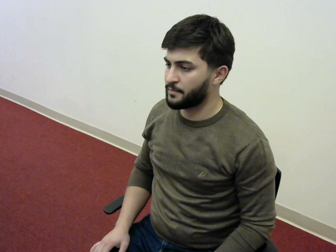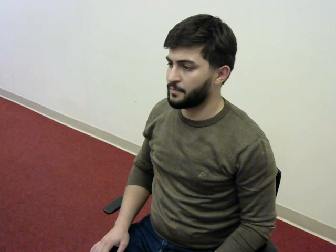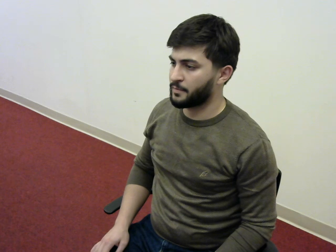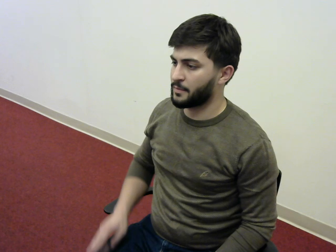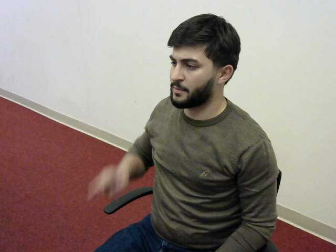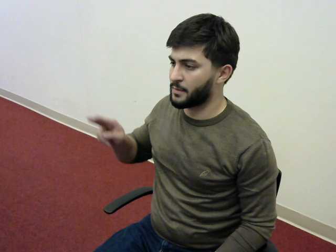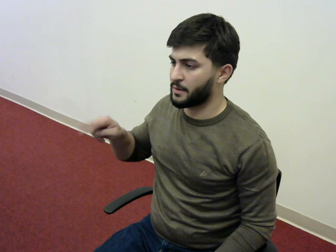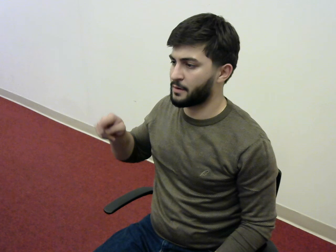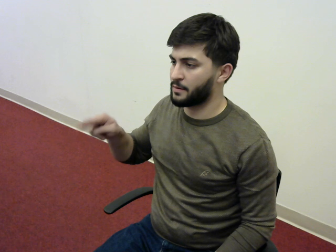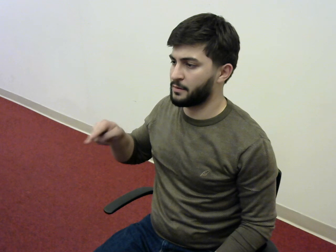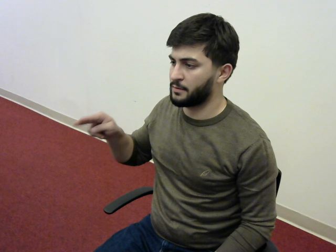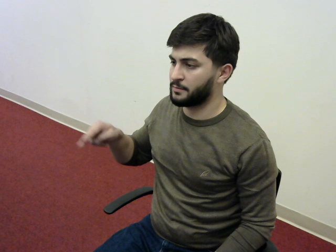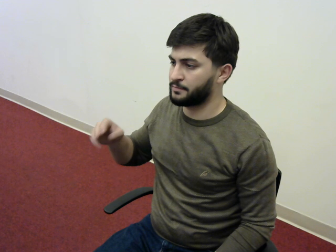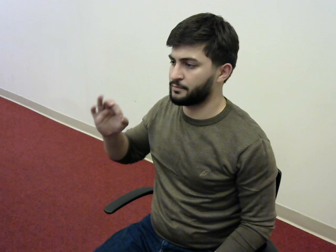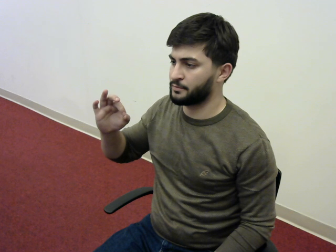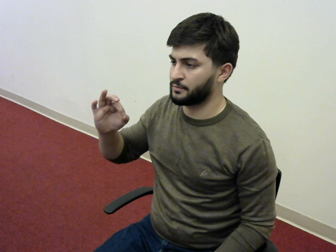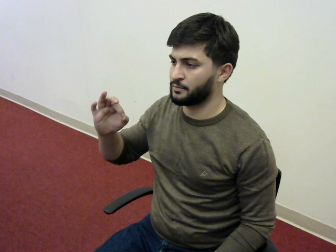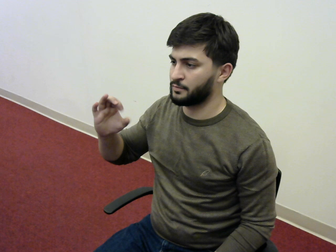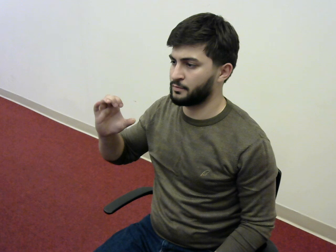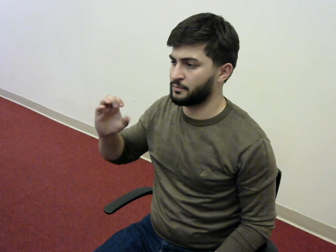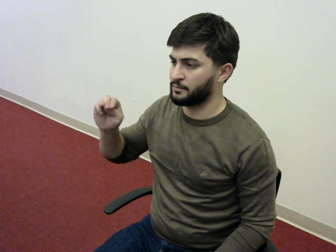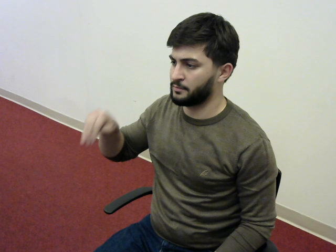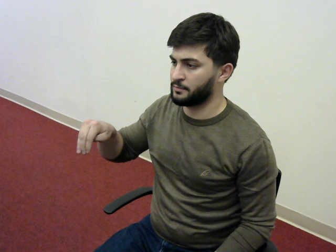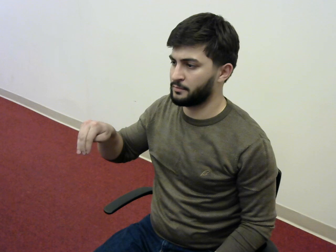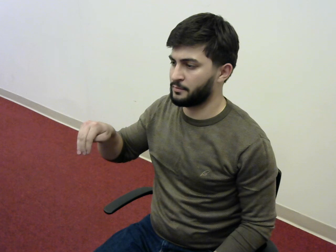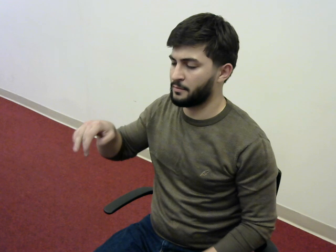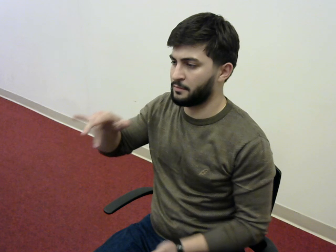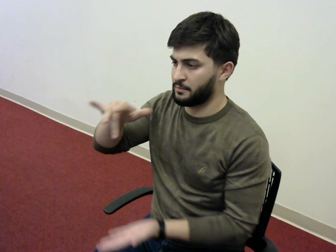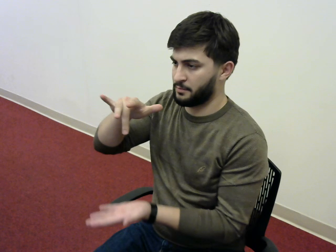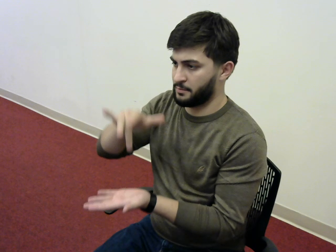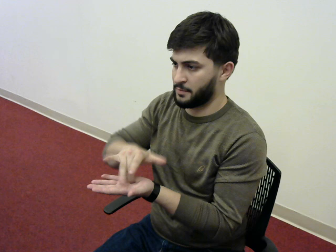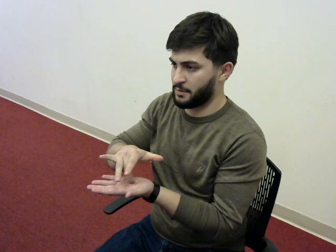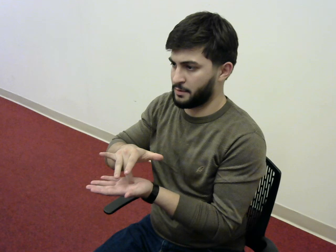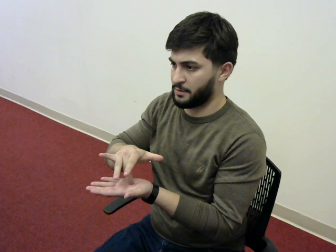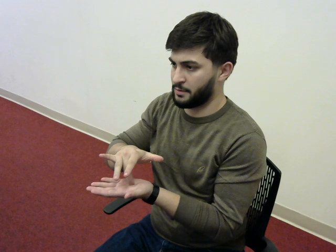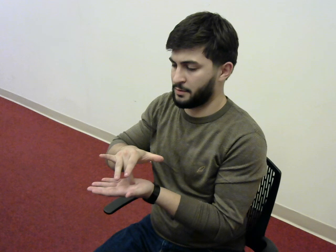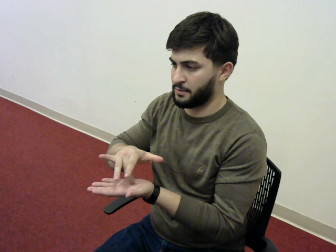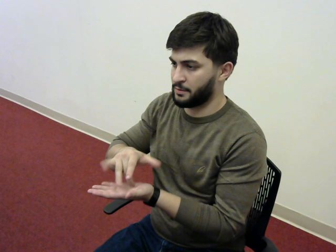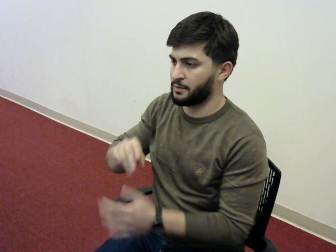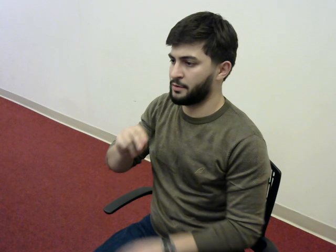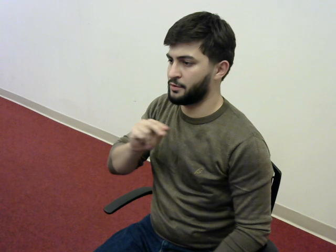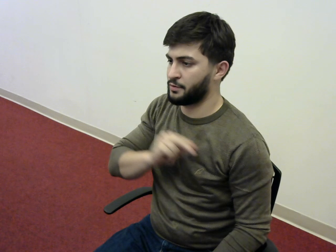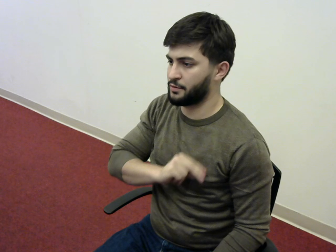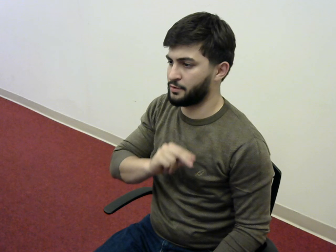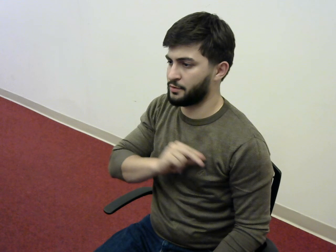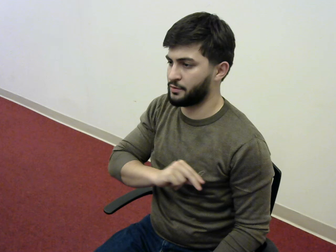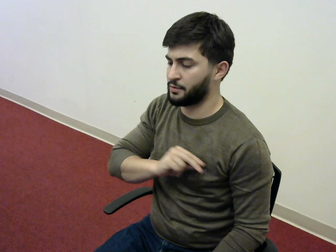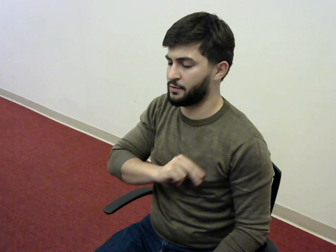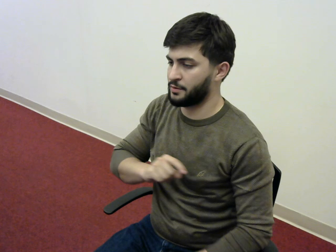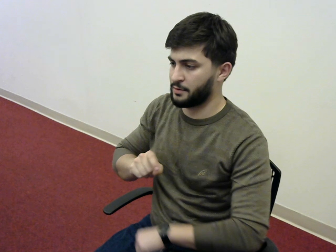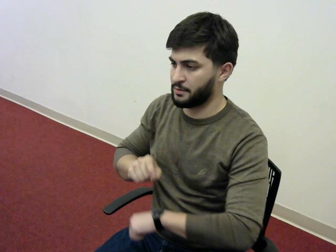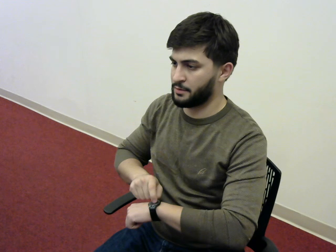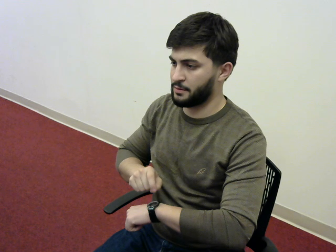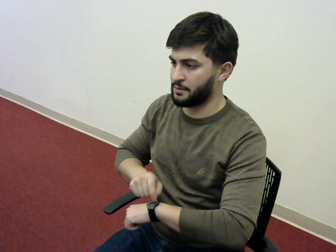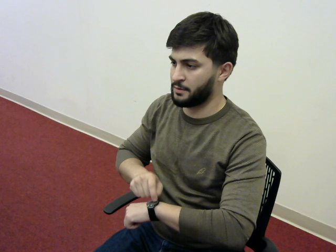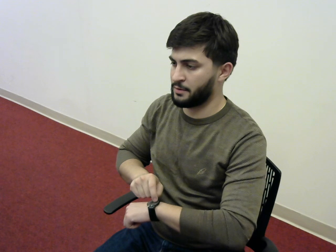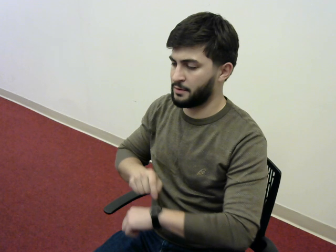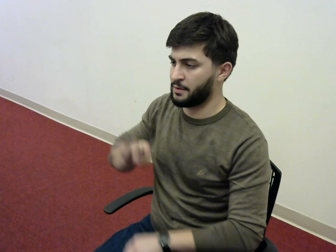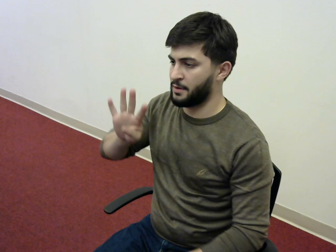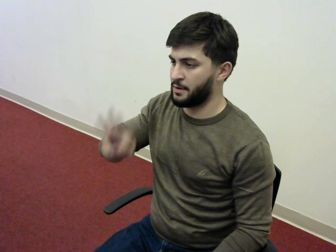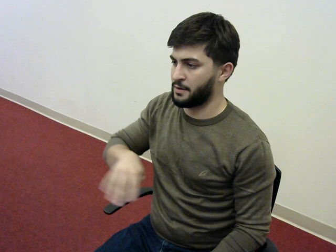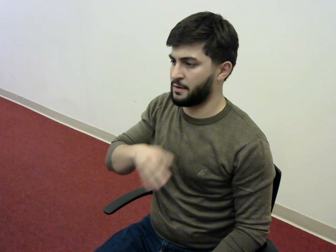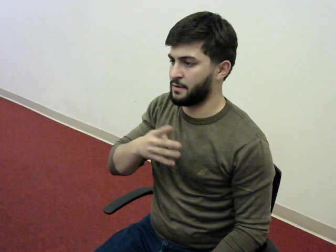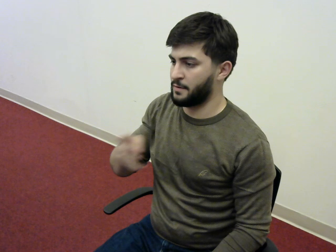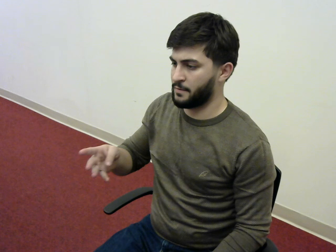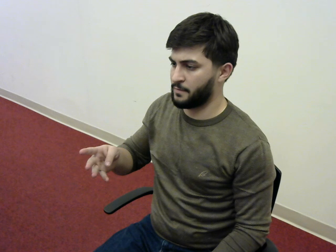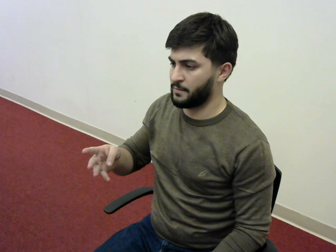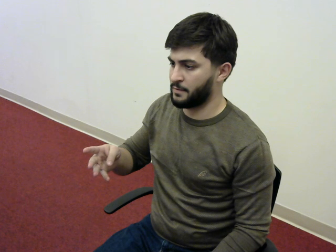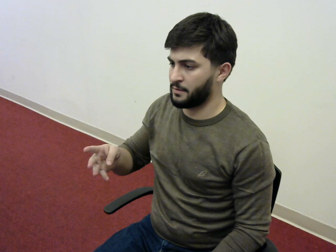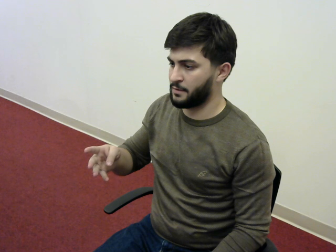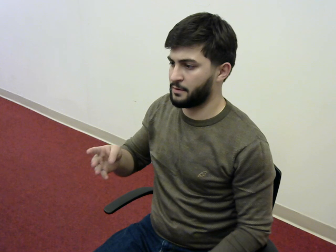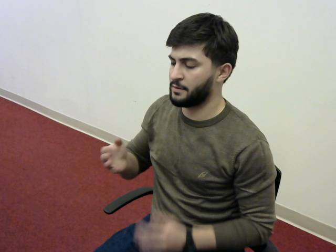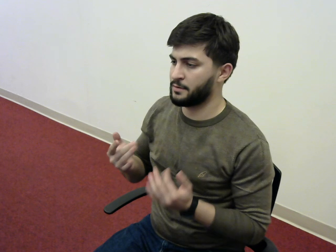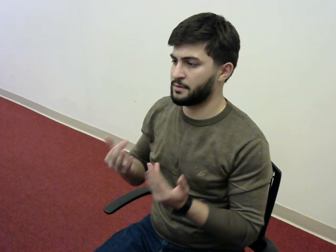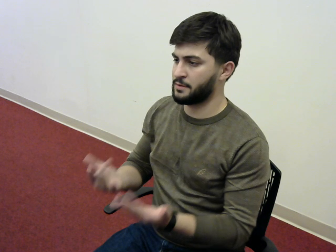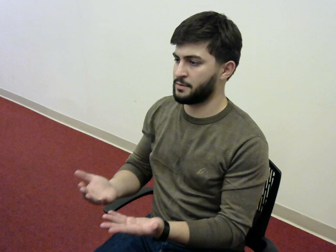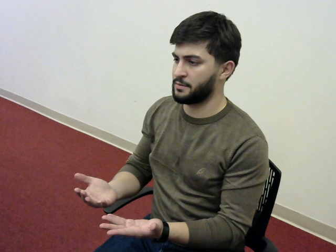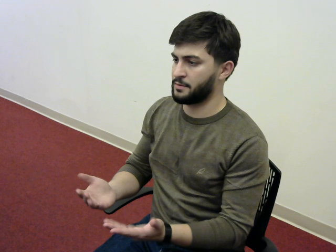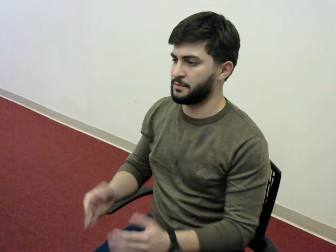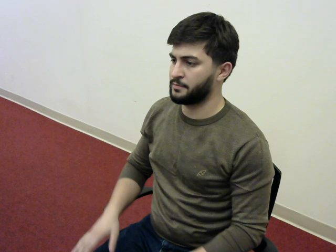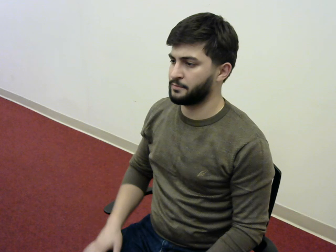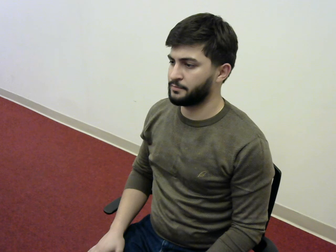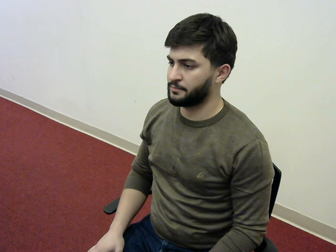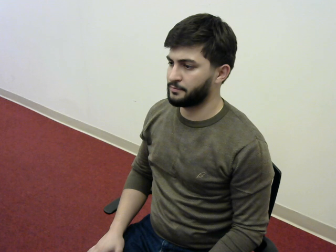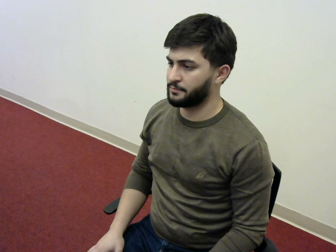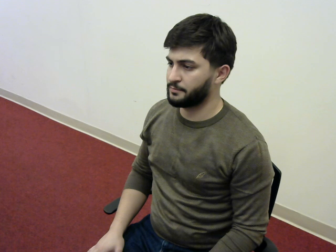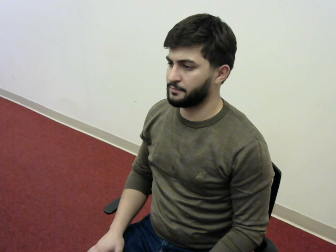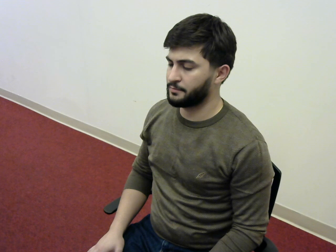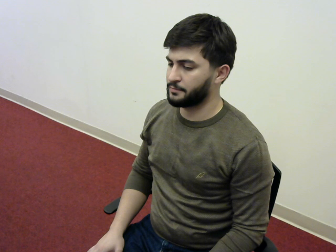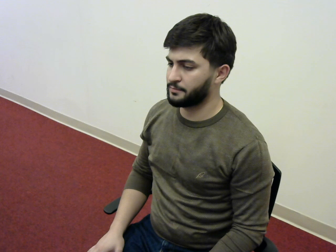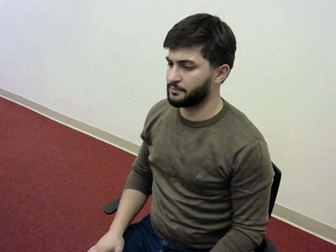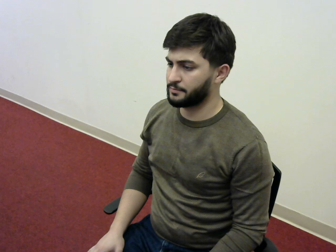DOST Mərkəzlərində iş saatı,qrafiki necədir?